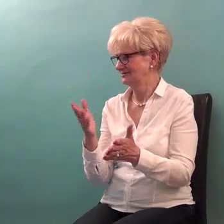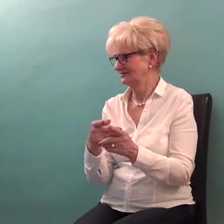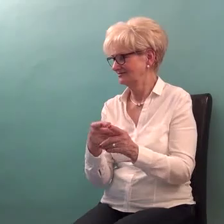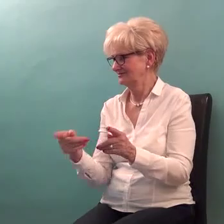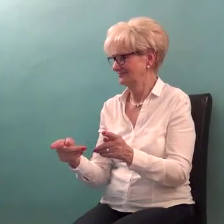Po...